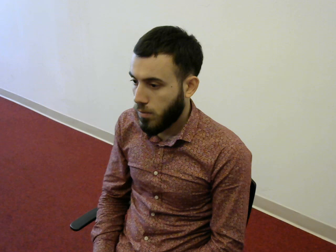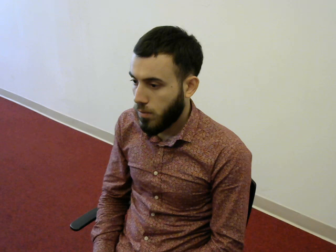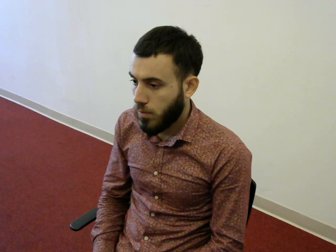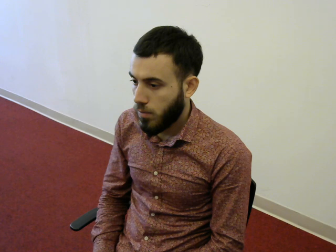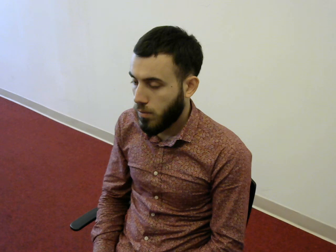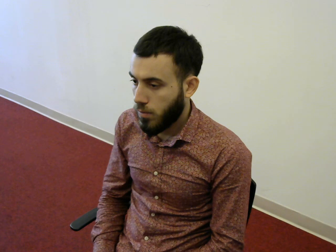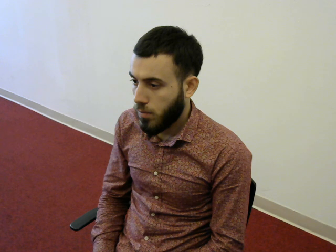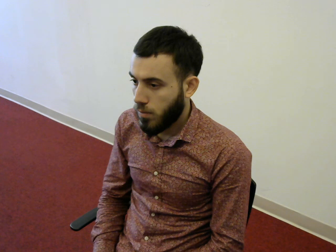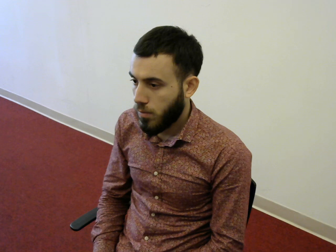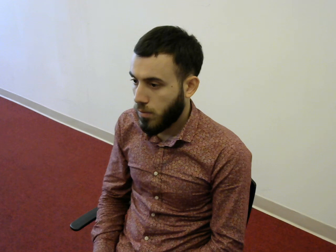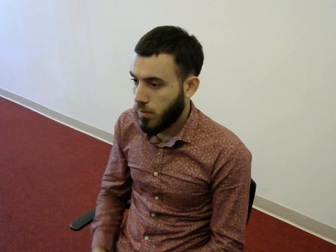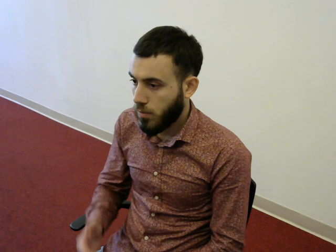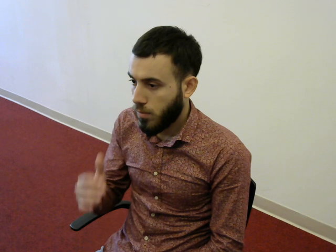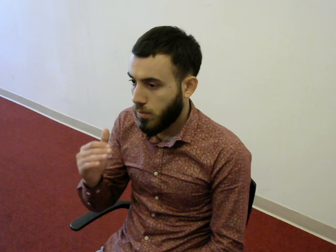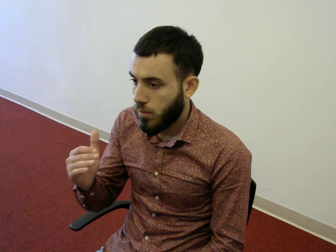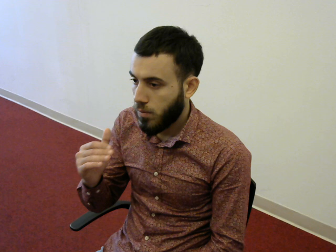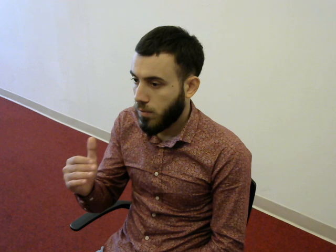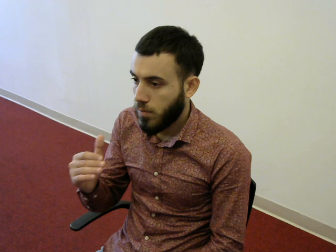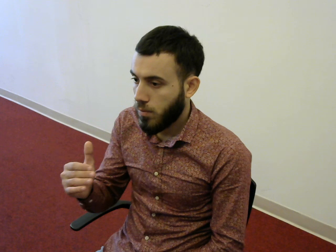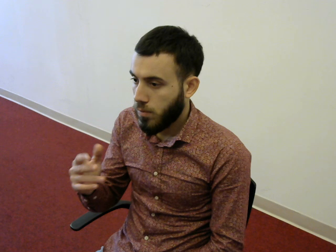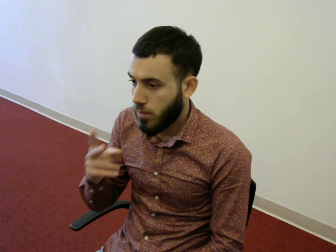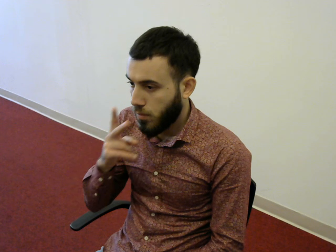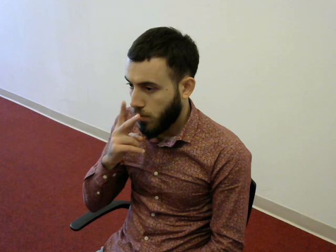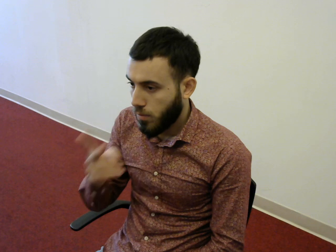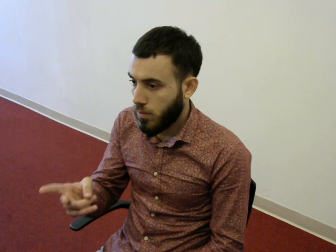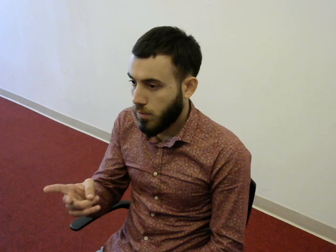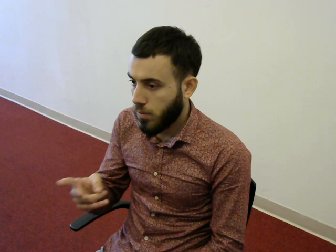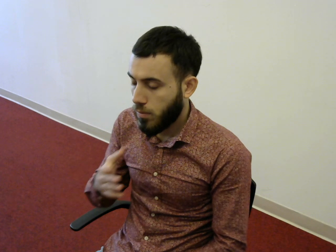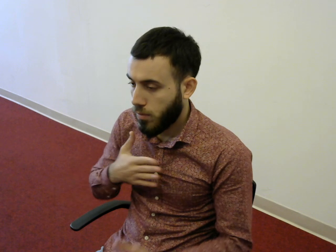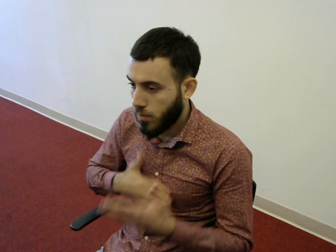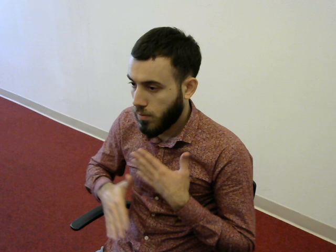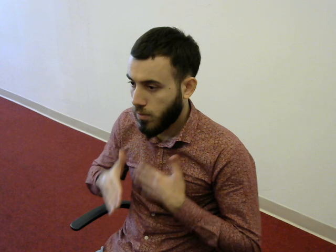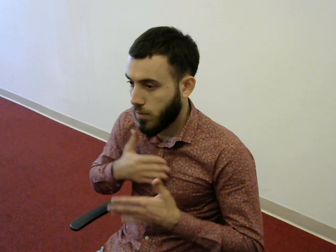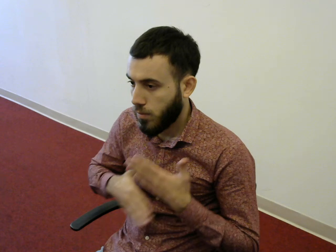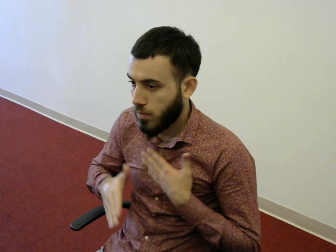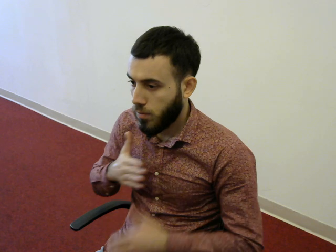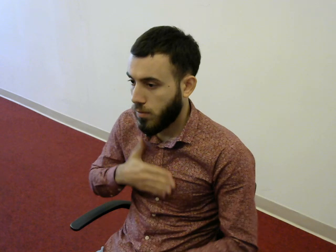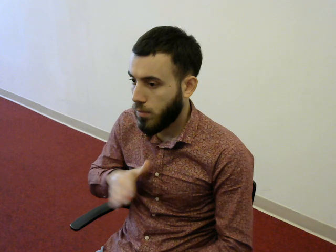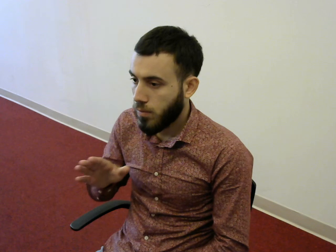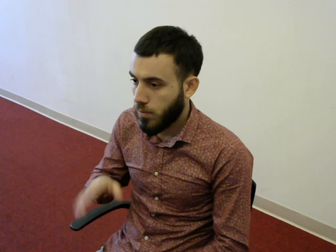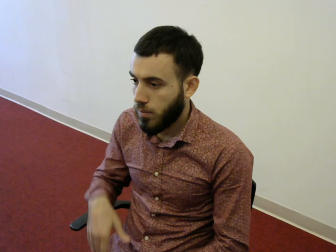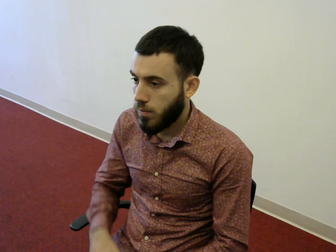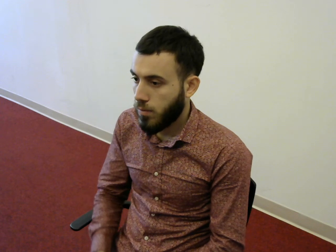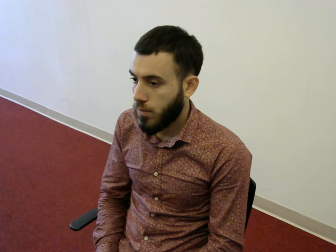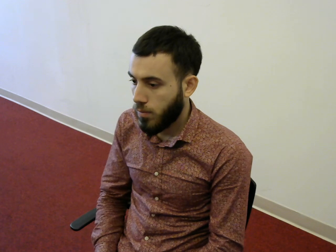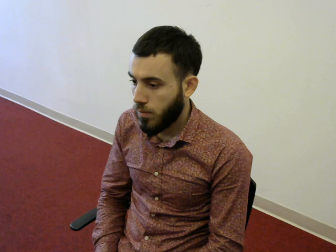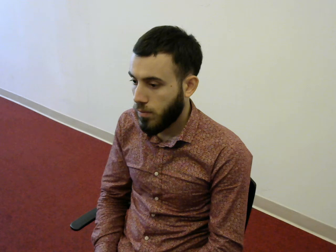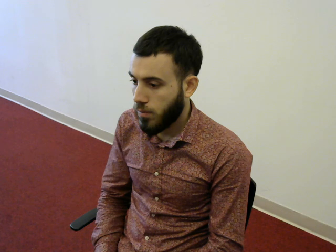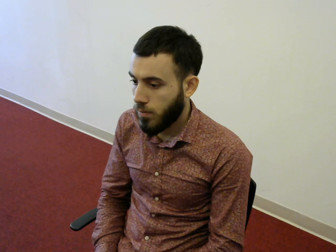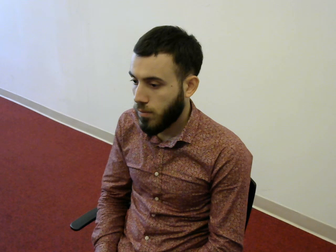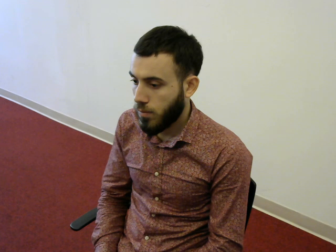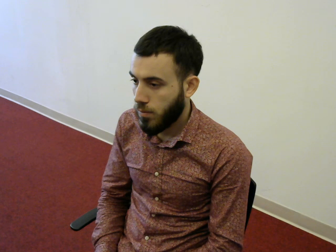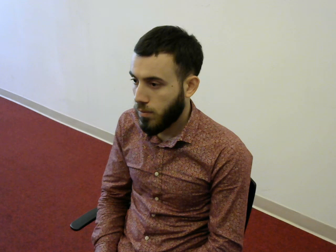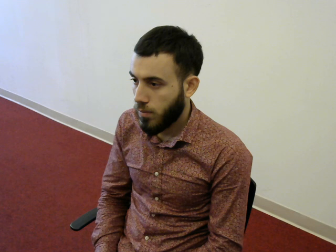Sizi görməyimə şad oldum